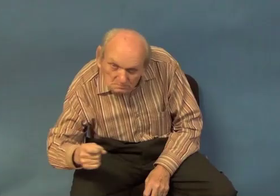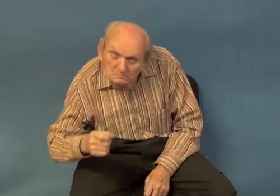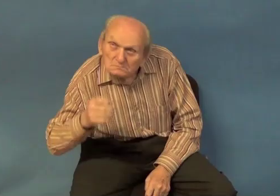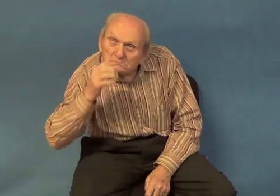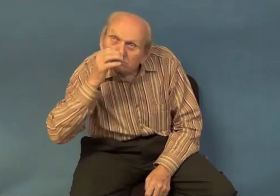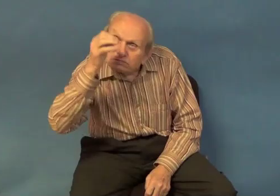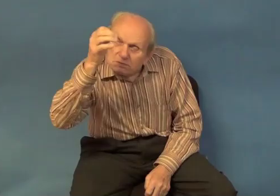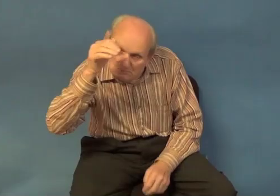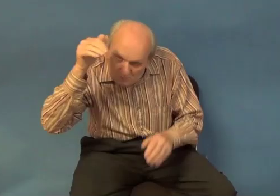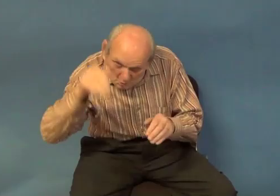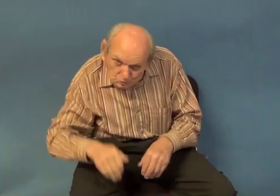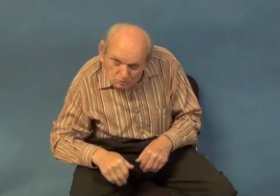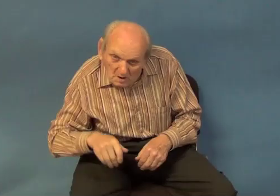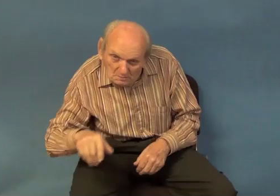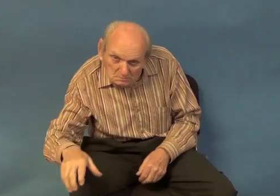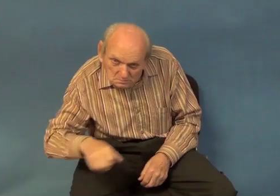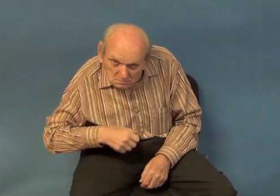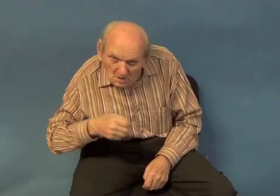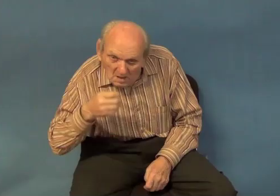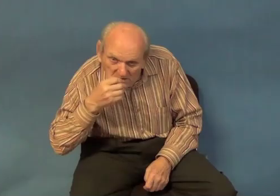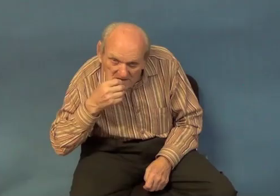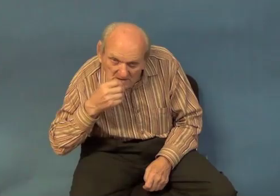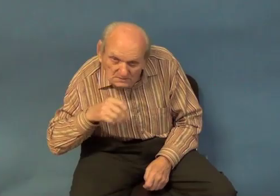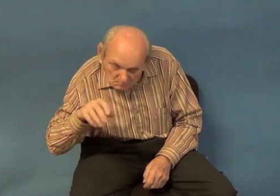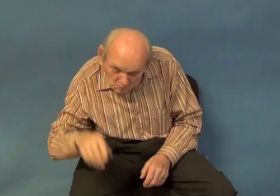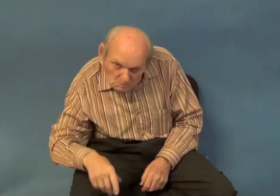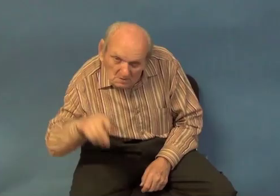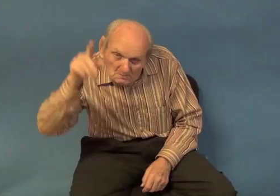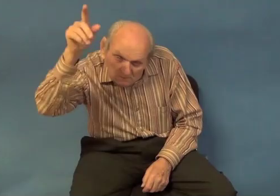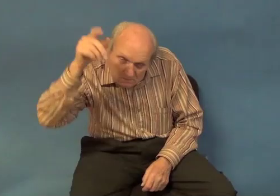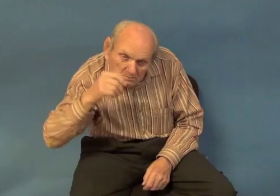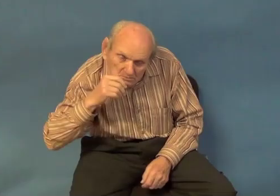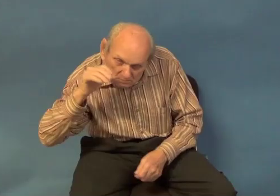Zapytał się osoby siedzącej na górze, czy może zjeść owoc.